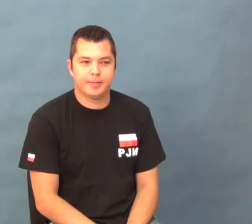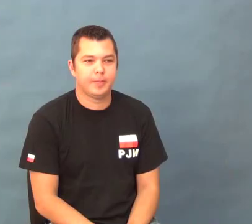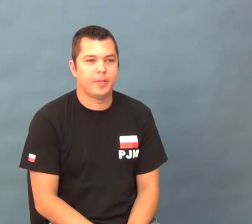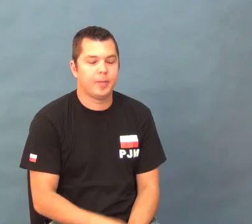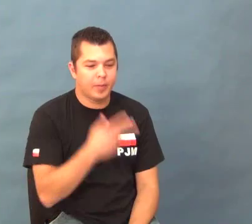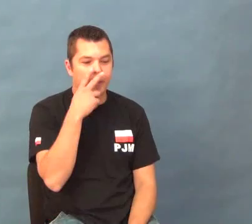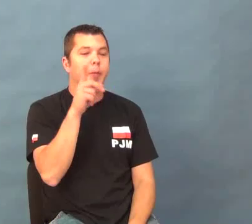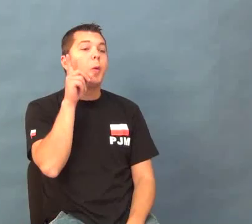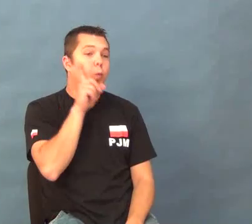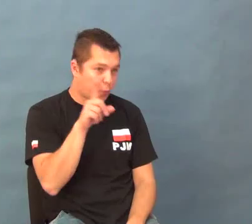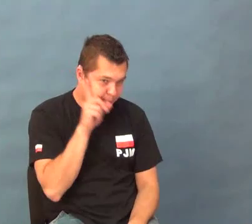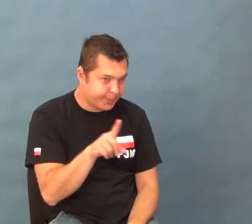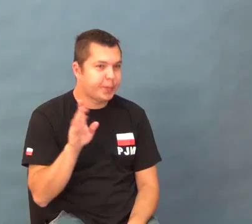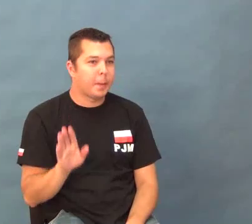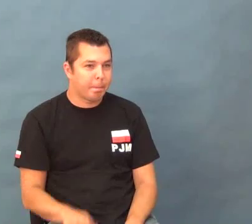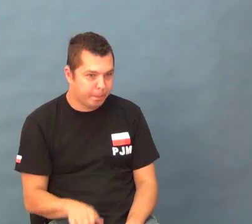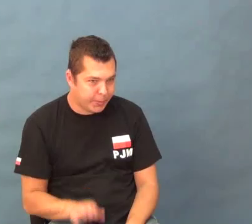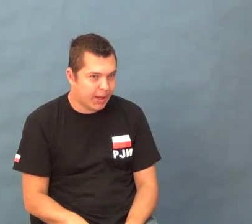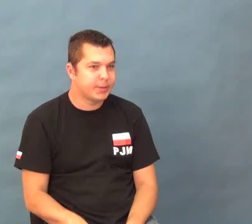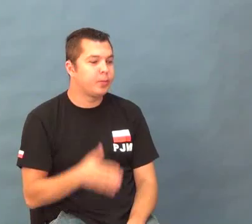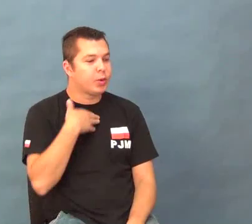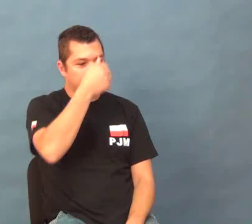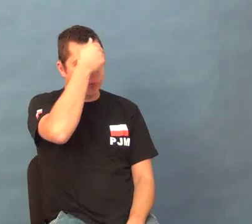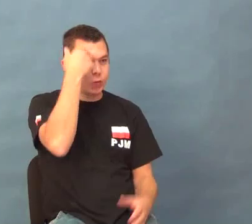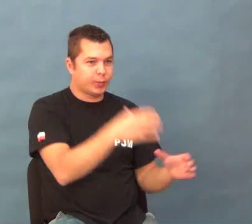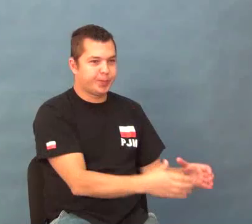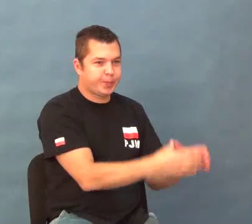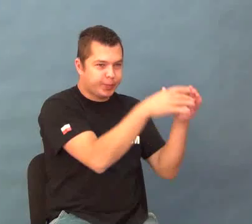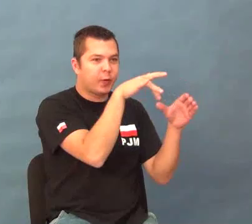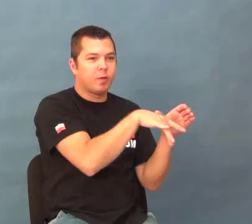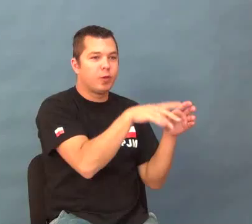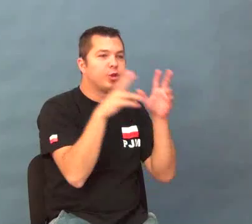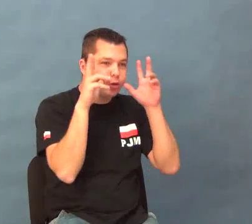Widać chłopaka, psa, szklany słój, a w środku żaba.